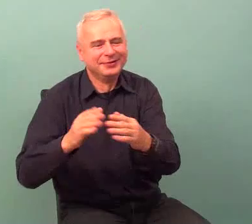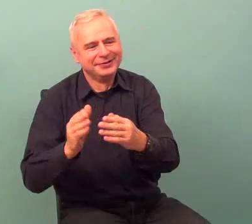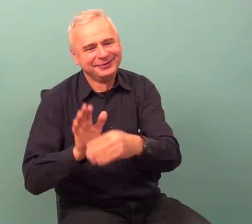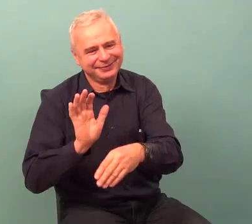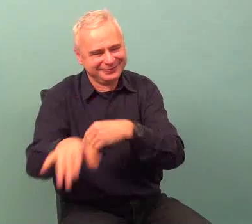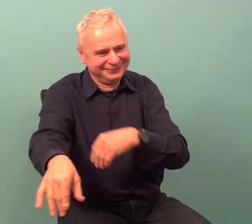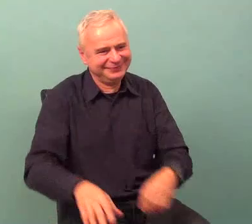Wpada tam.